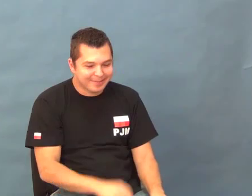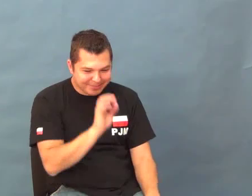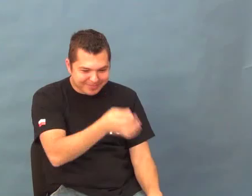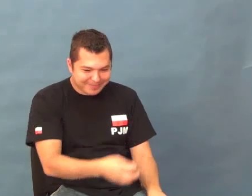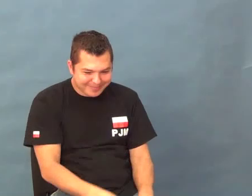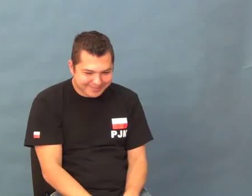Dobrze.